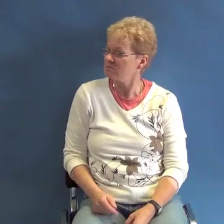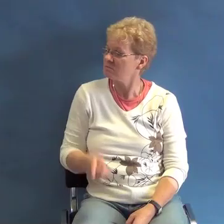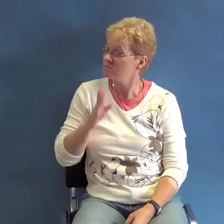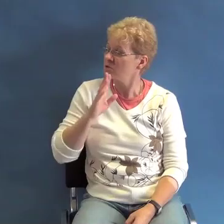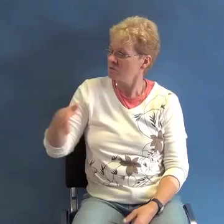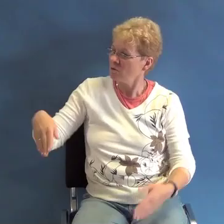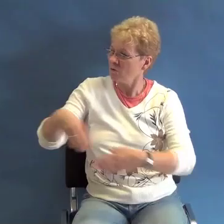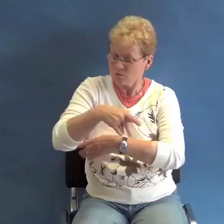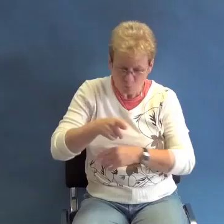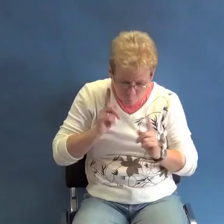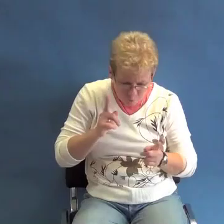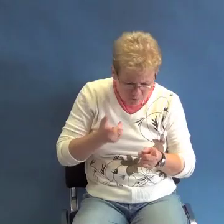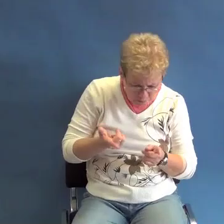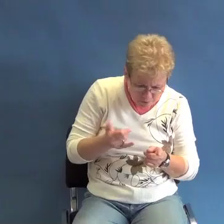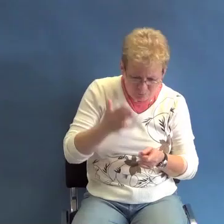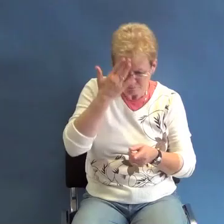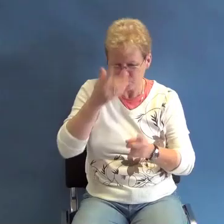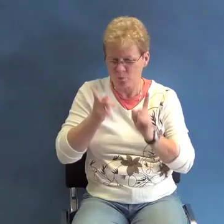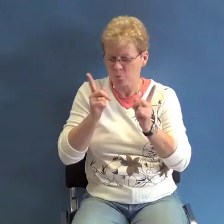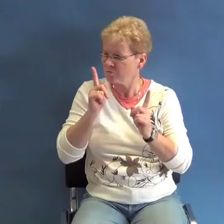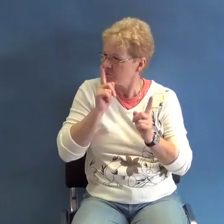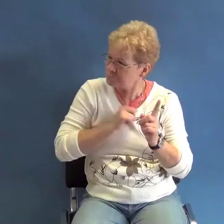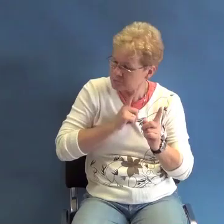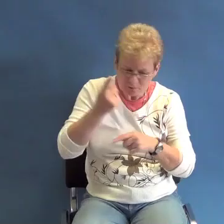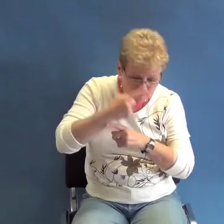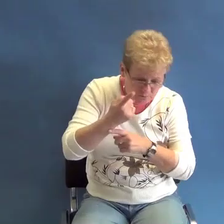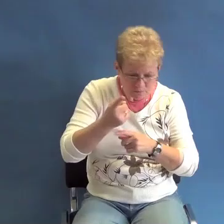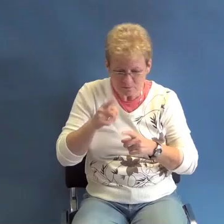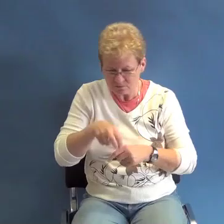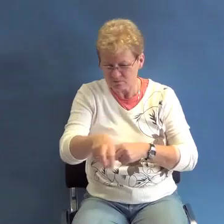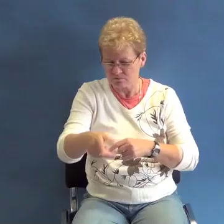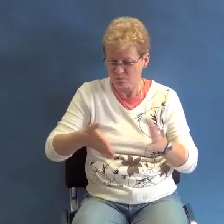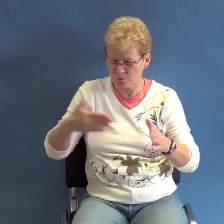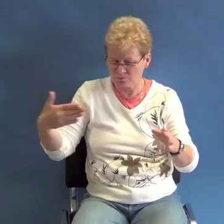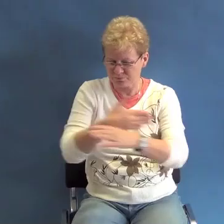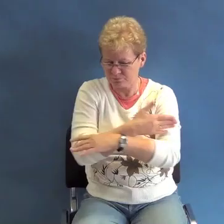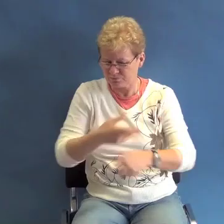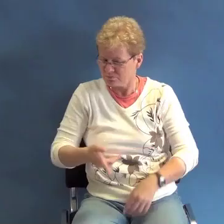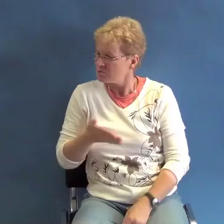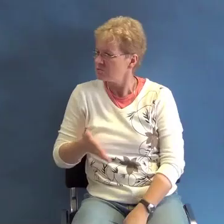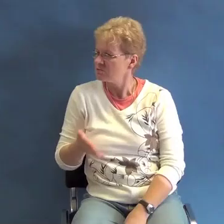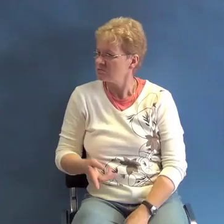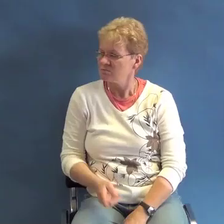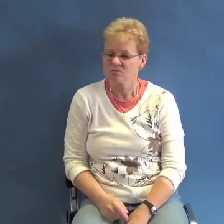Chyba jak się widzi znak przy torach trzeba uważać, pilnować szlabanu -- czy pociąg nie przejeżdża.